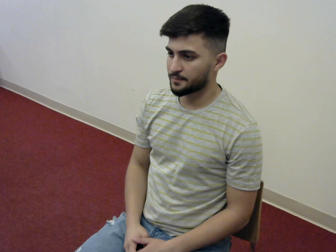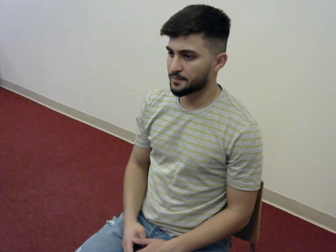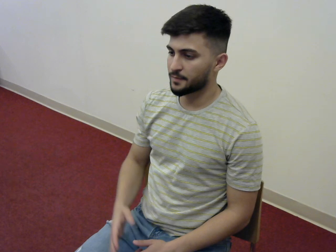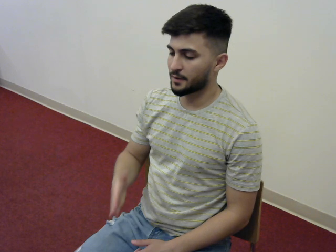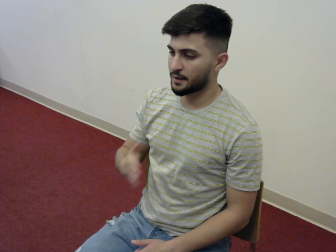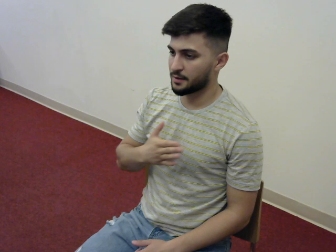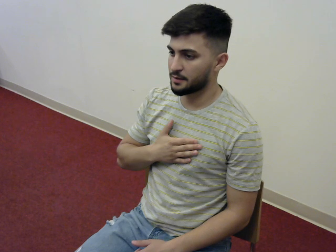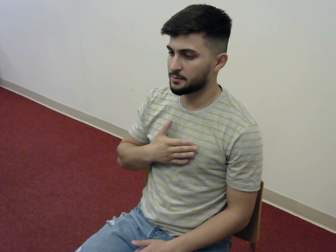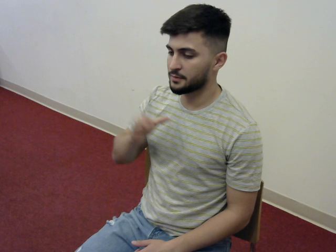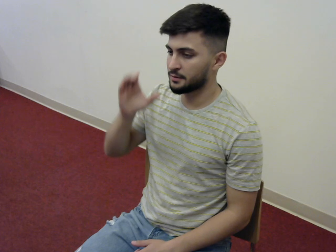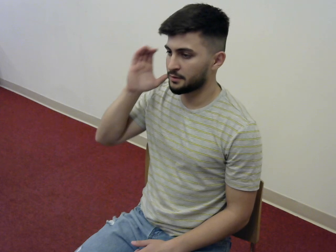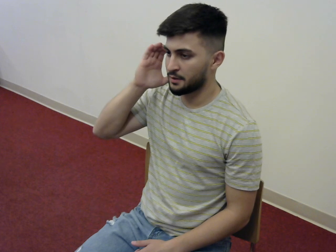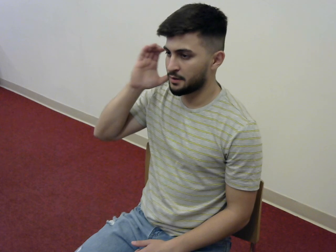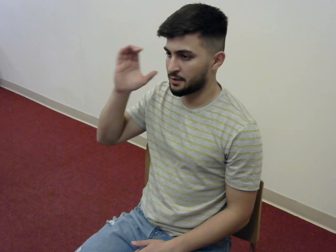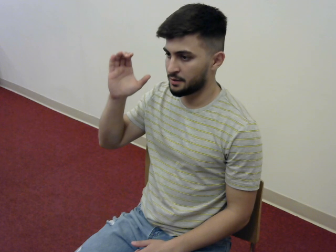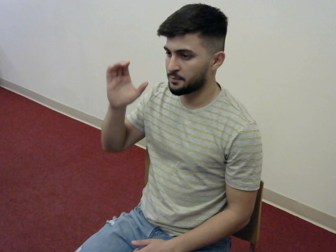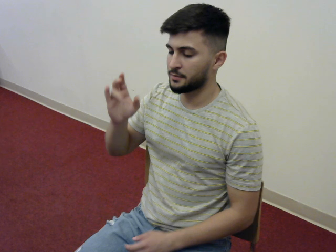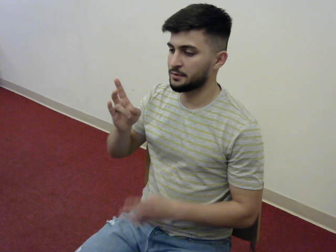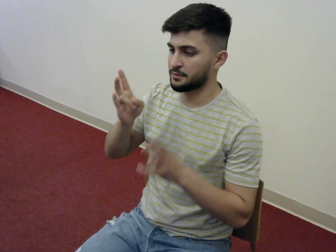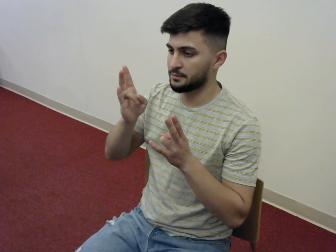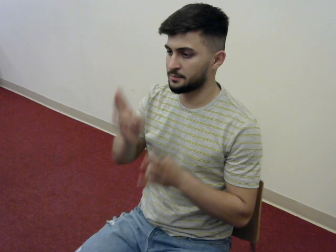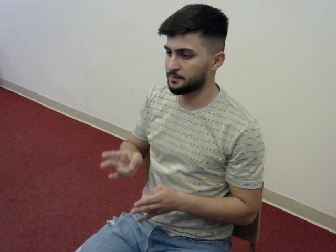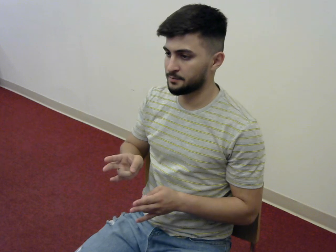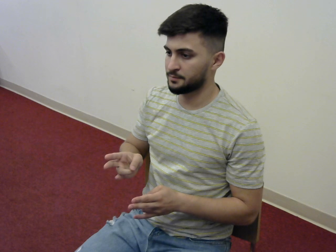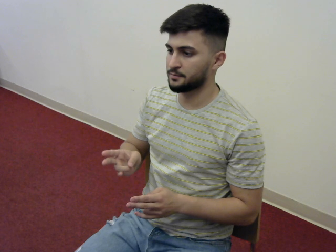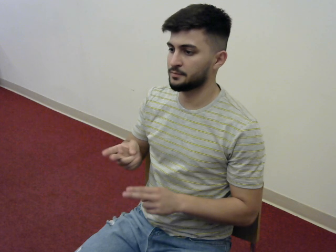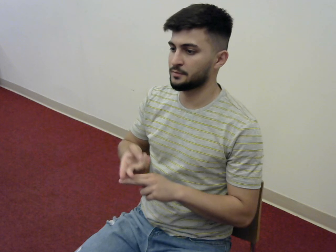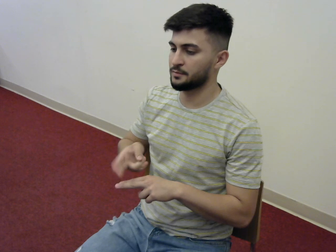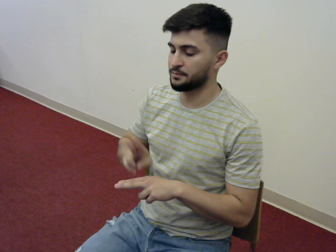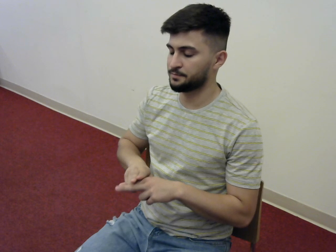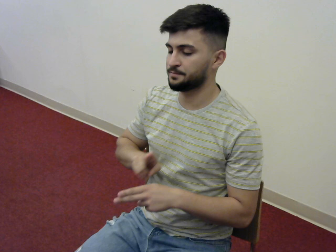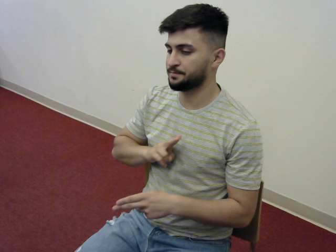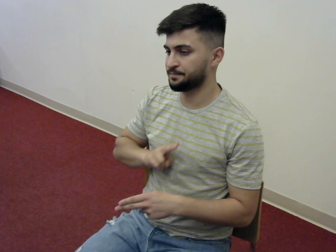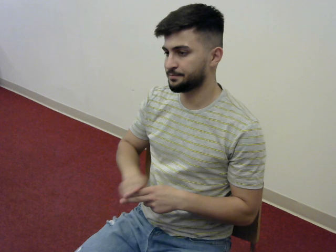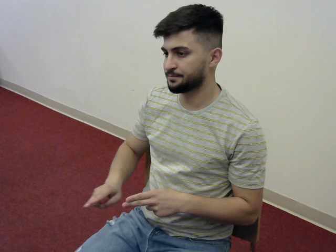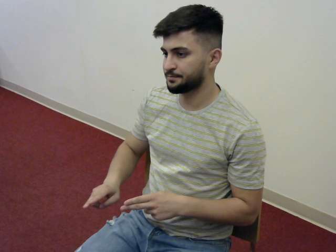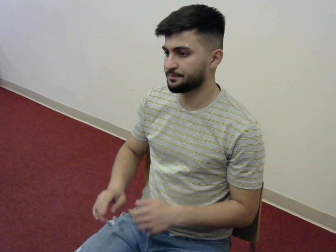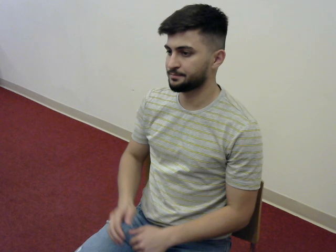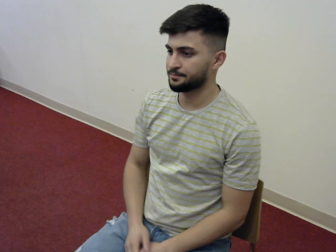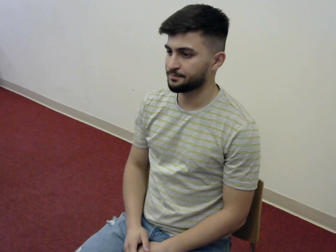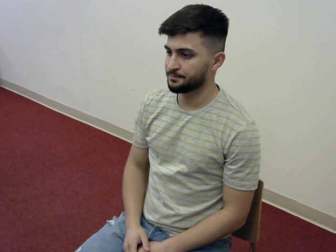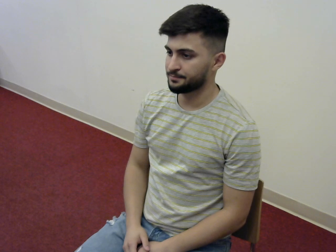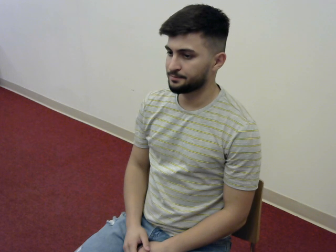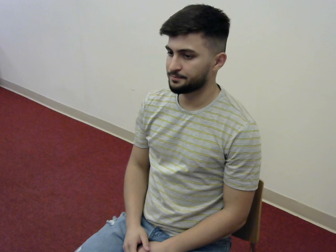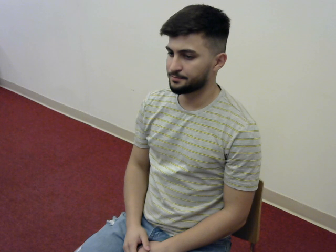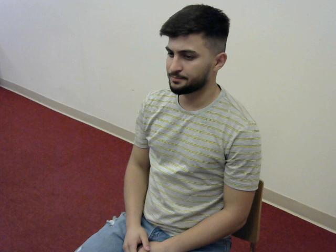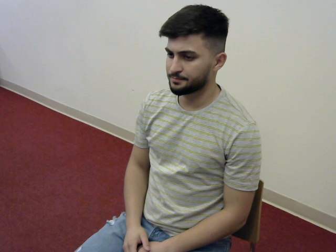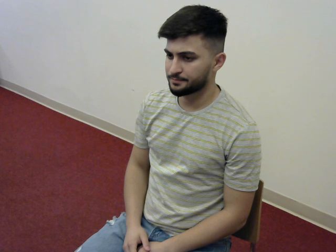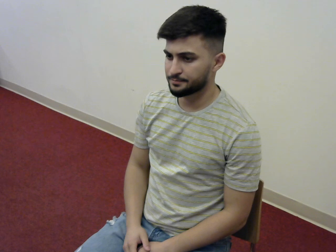Mən eşitməni qəza nəticəsində itirmişəm